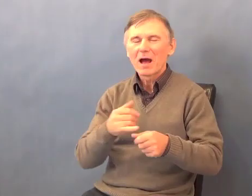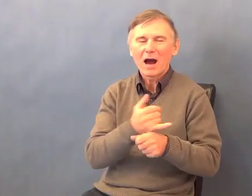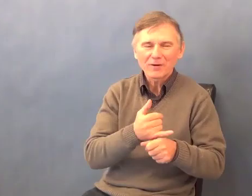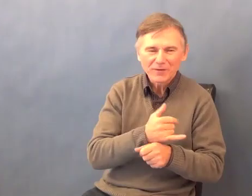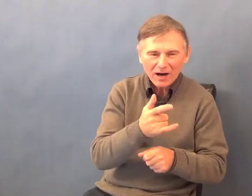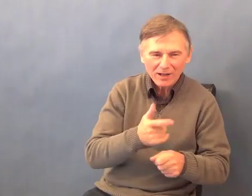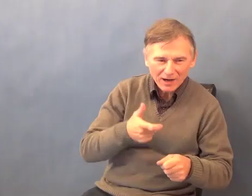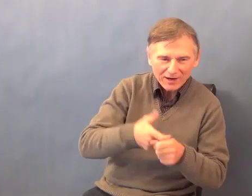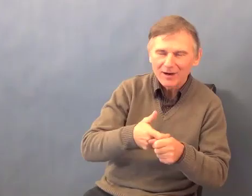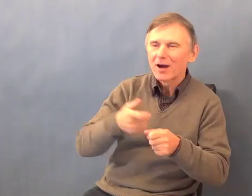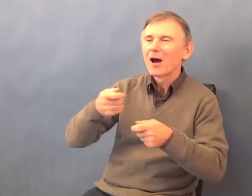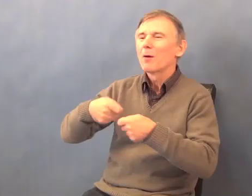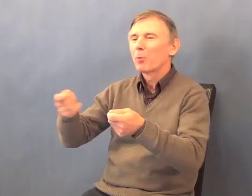Nie wolno w kawiarni dolewać do kawy.